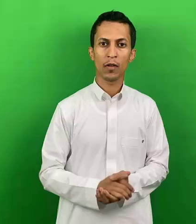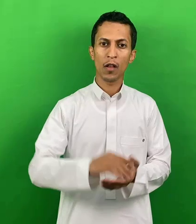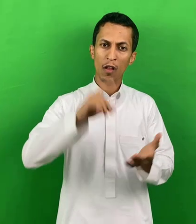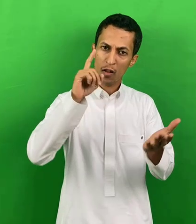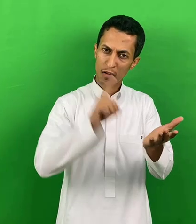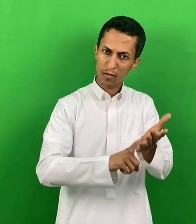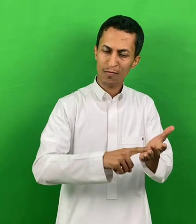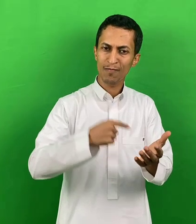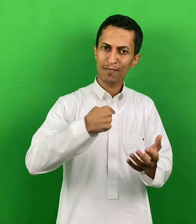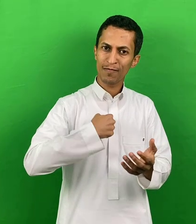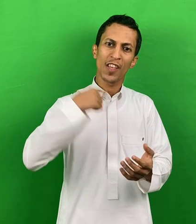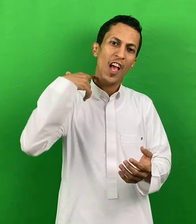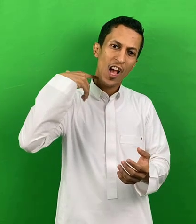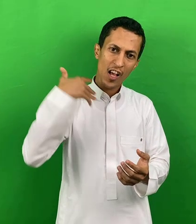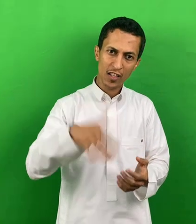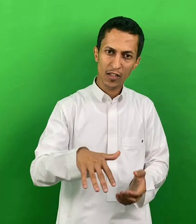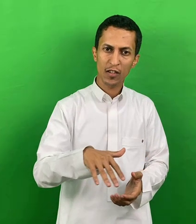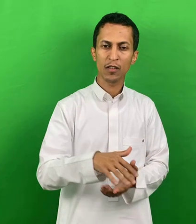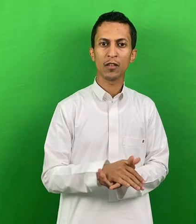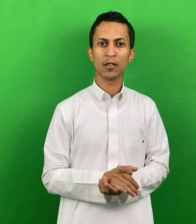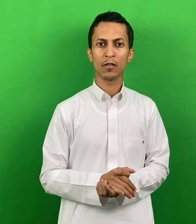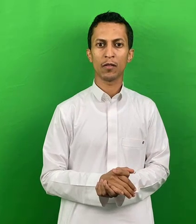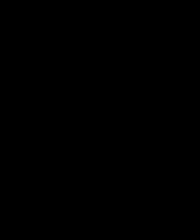نكونن من الخاسرين